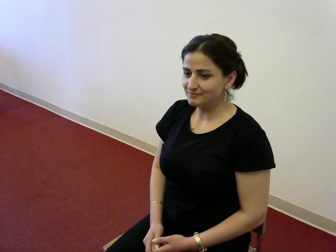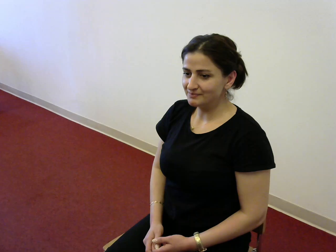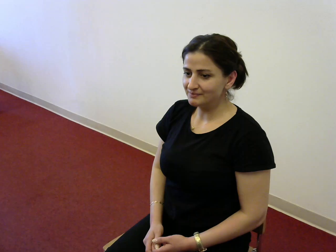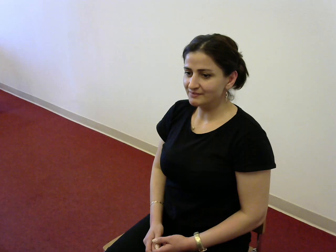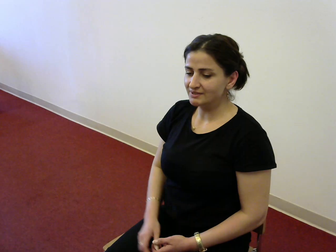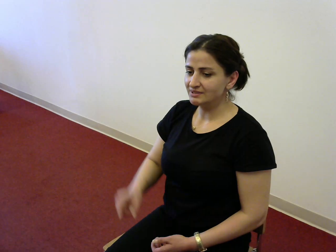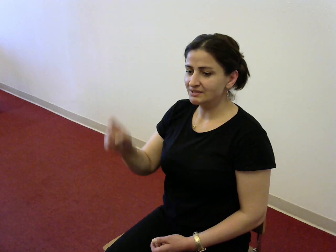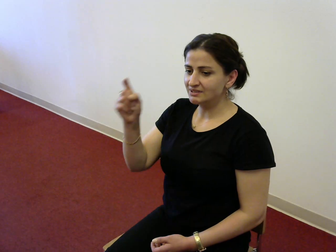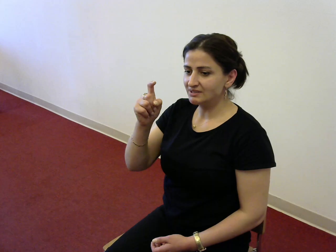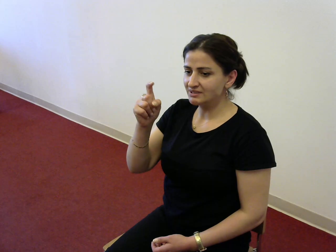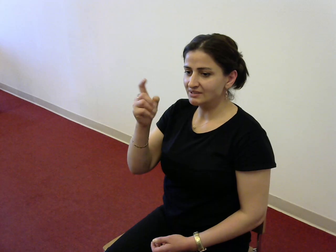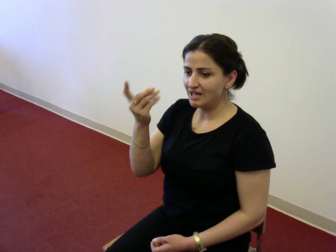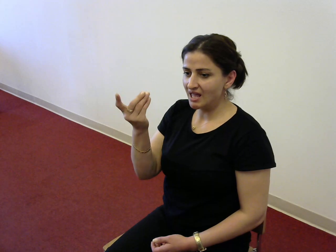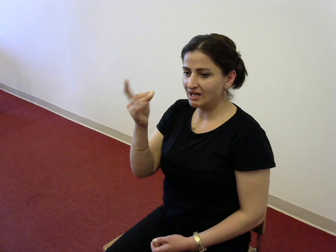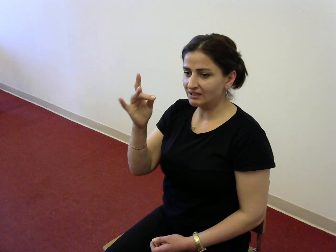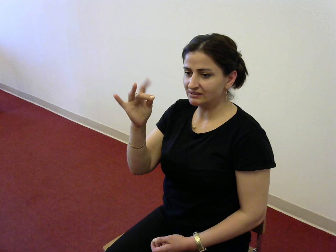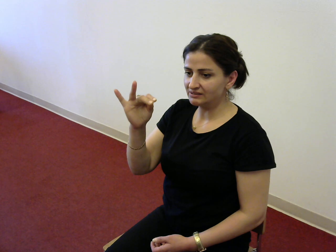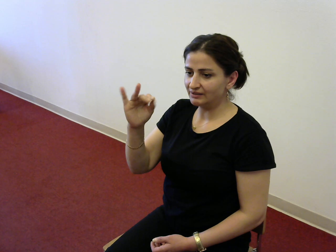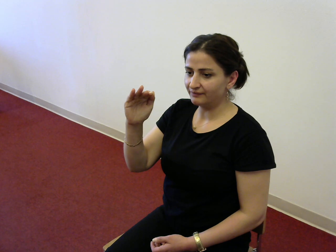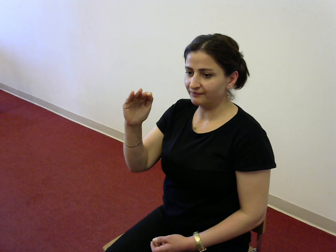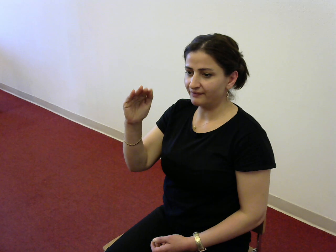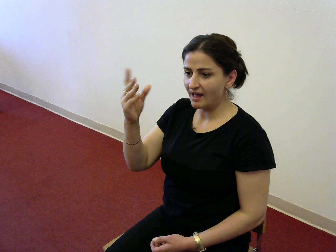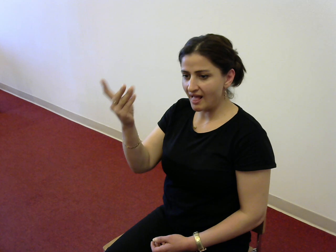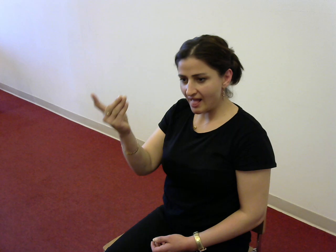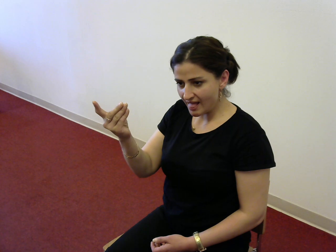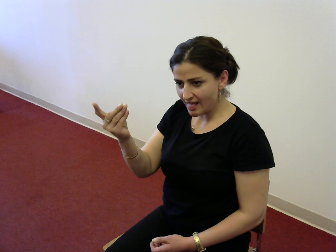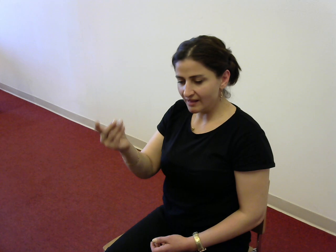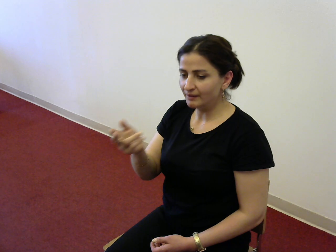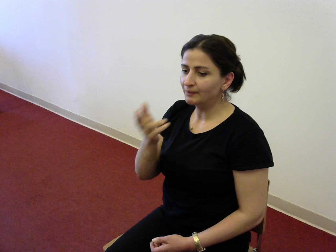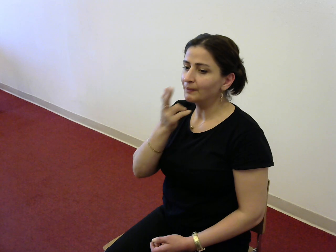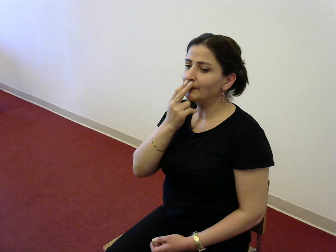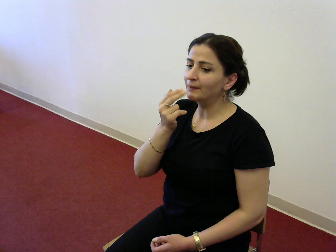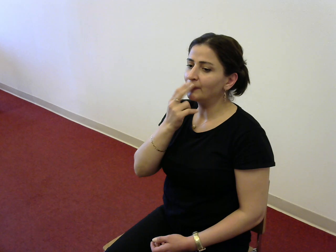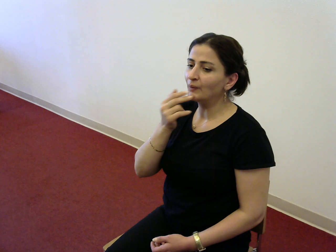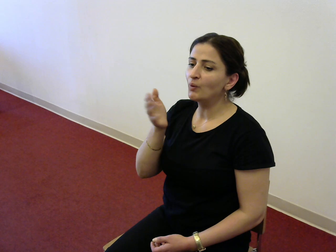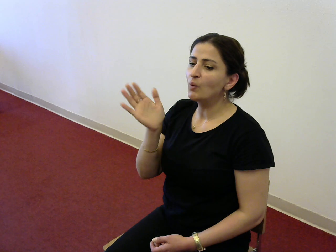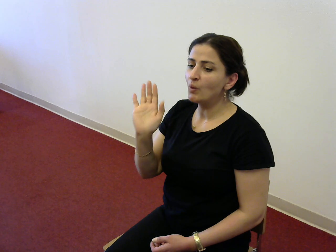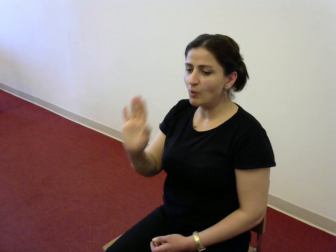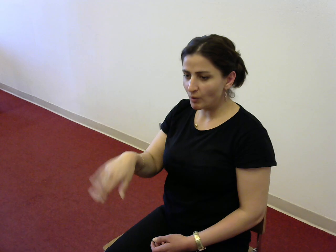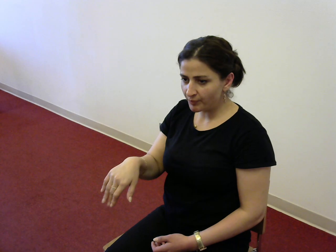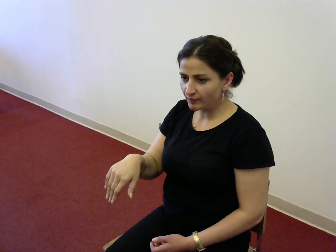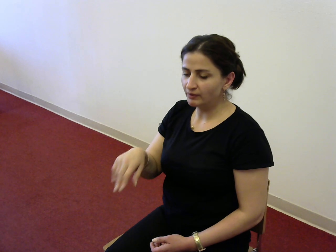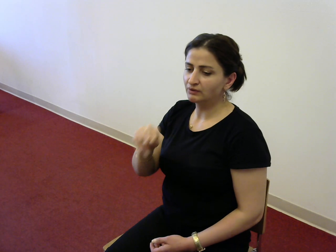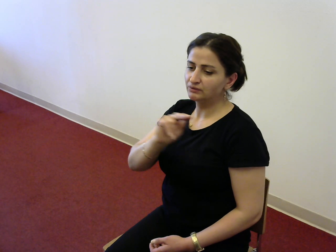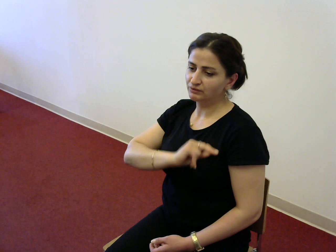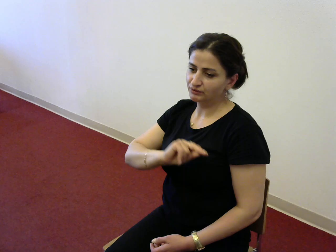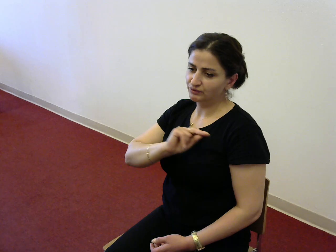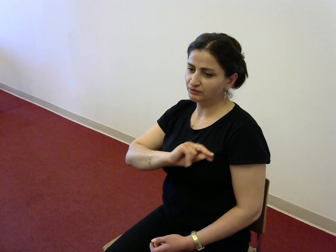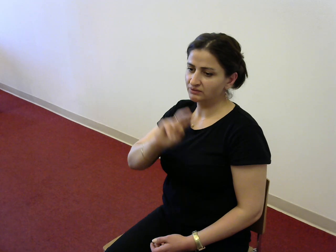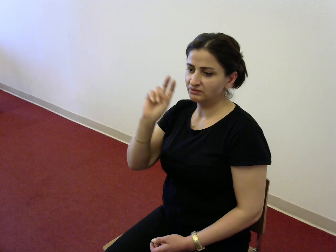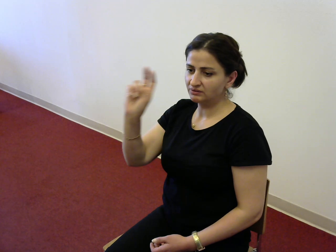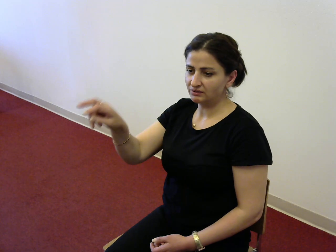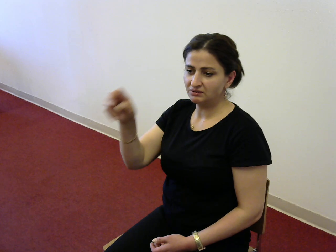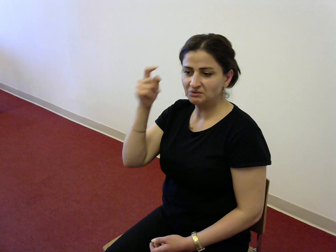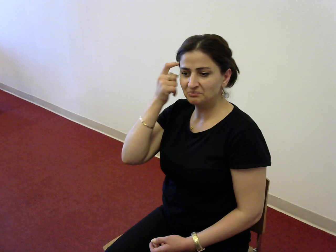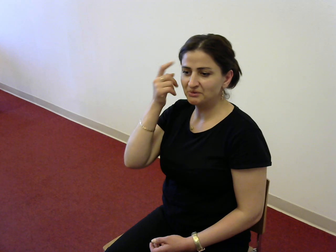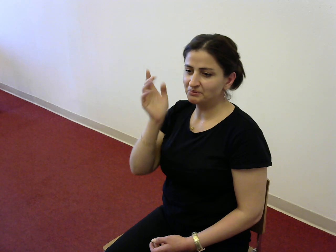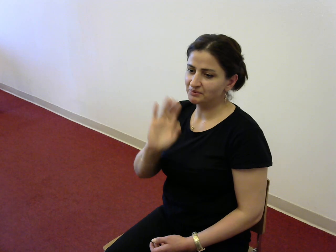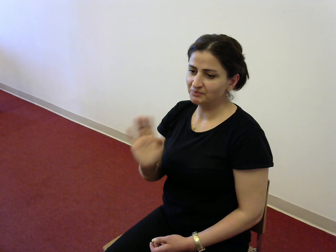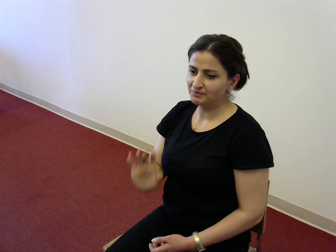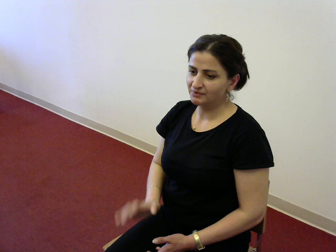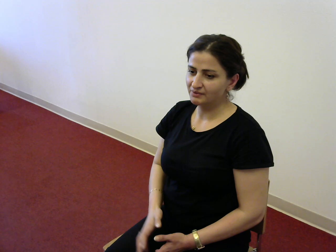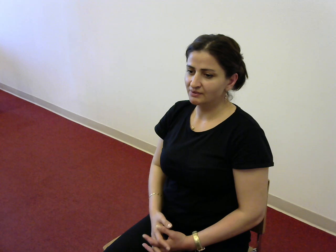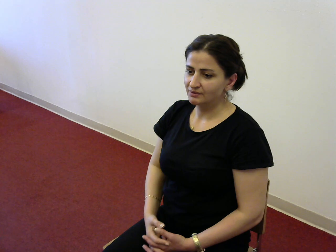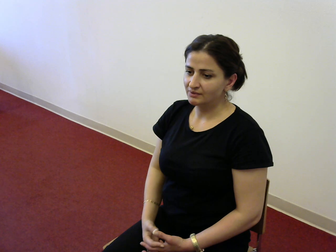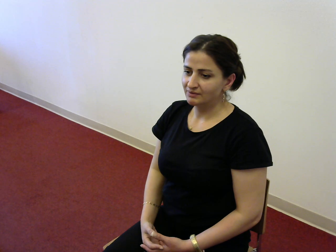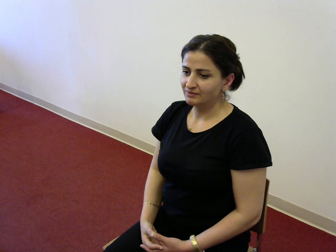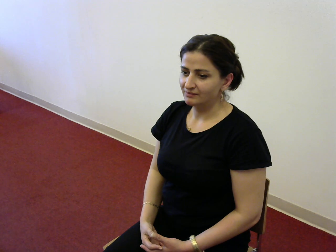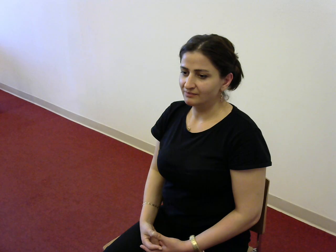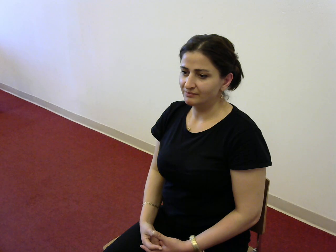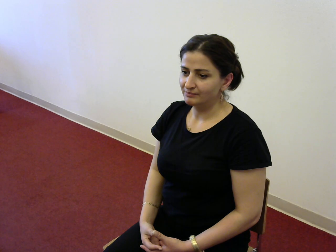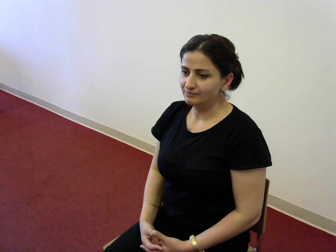Zərifə qrip olub, işə gələ bilmir